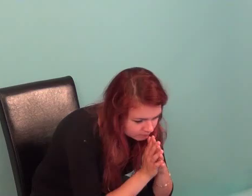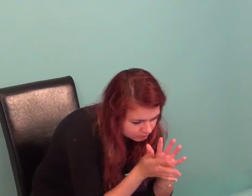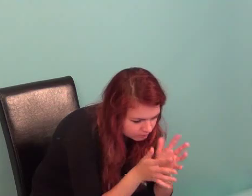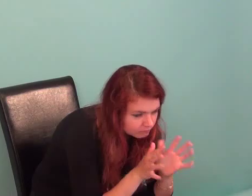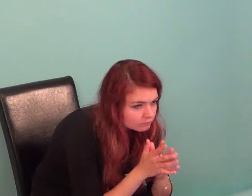Nie bardzo.